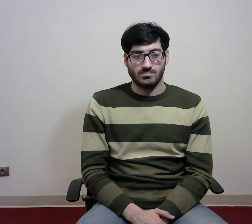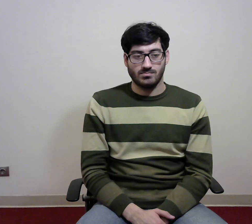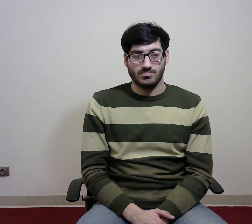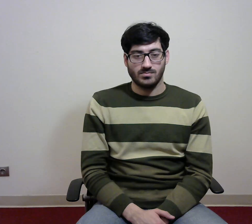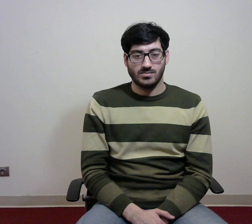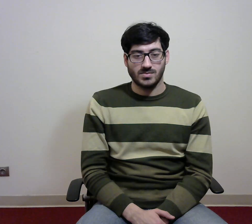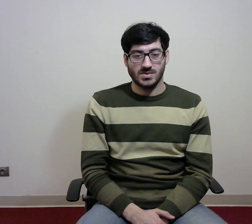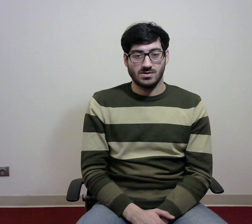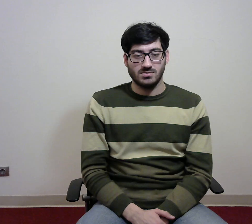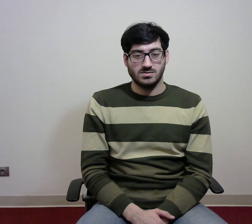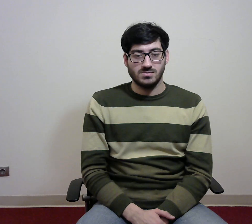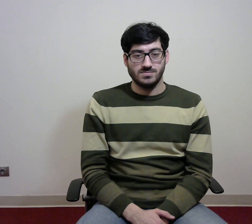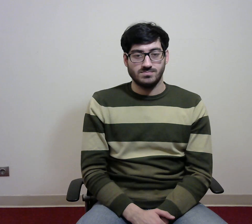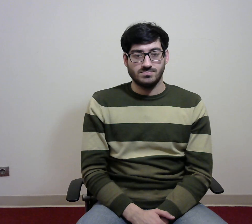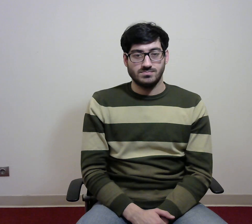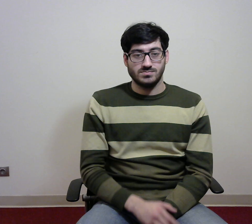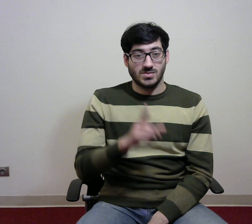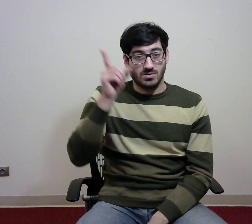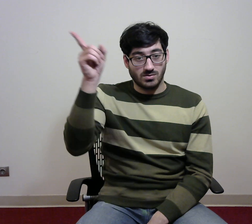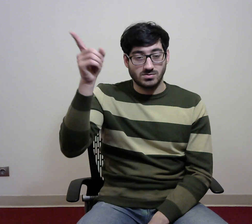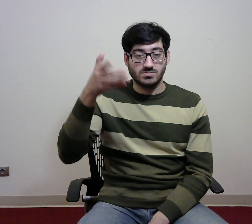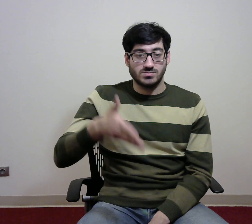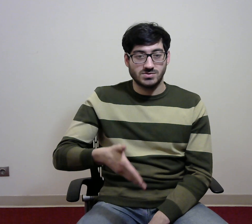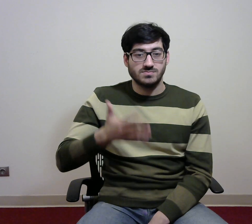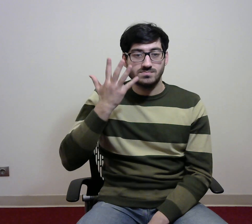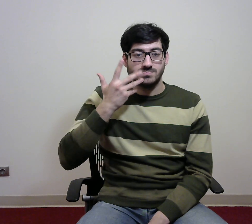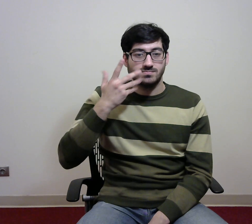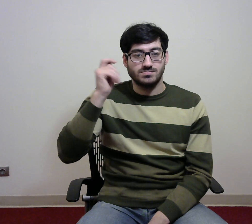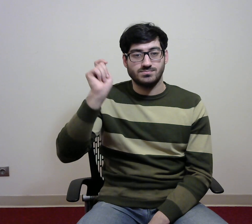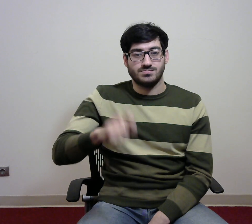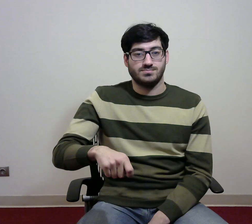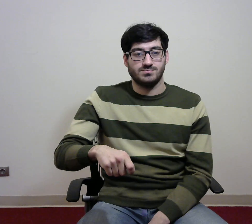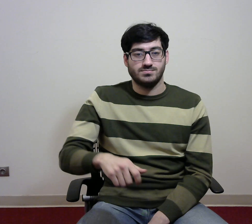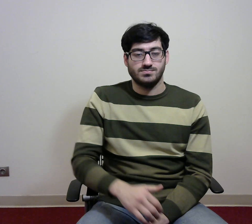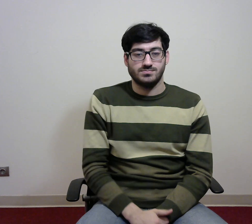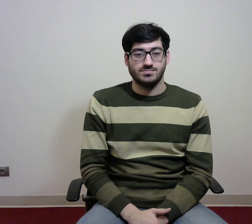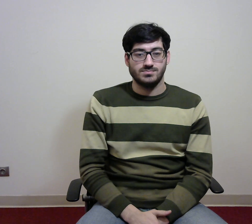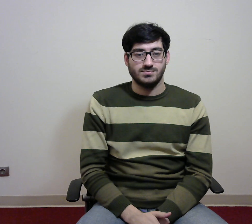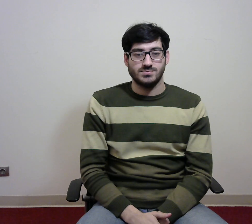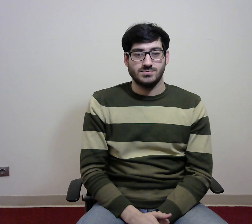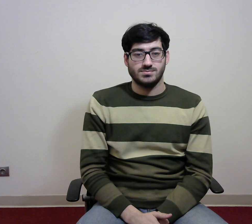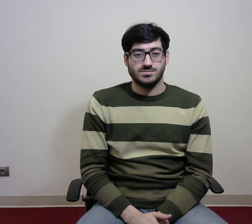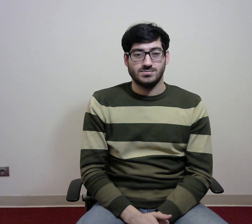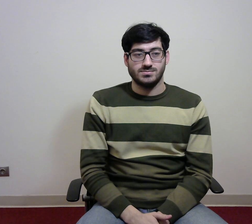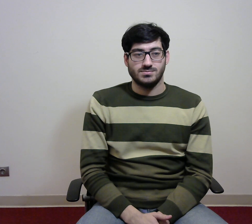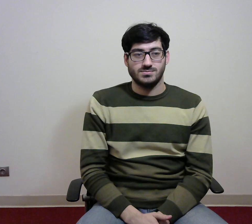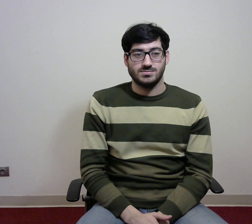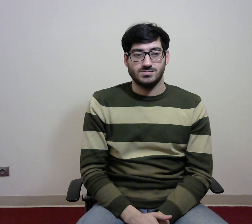O bura Amerikadan gəlib